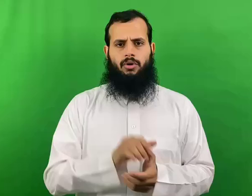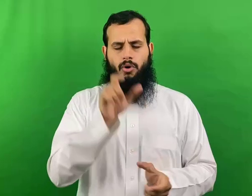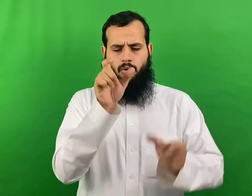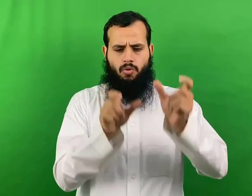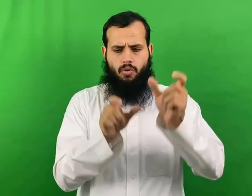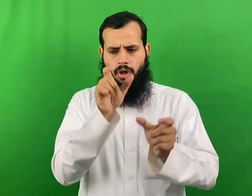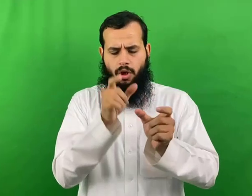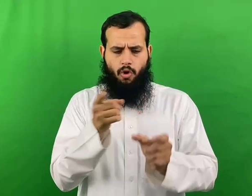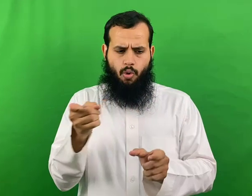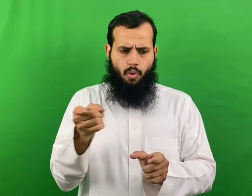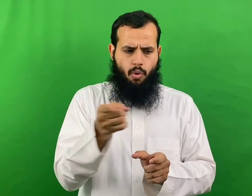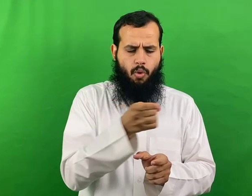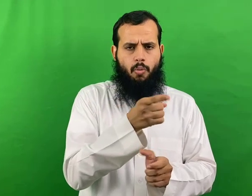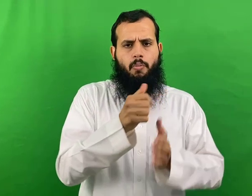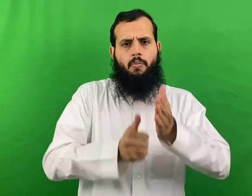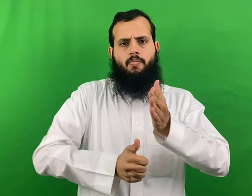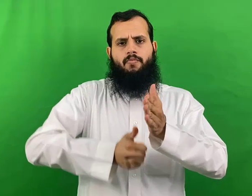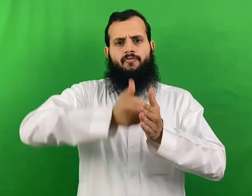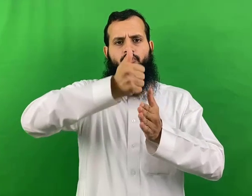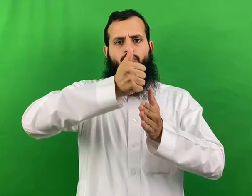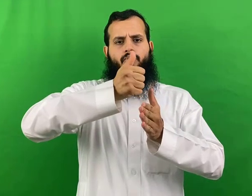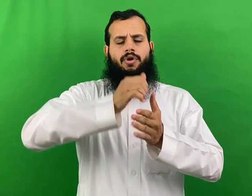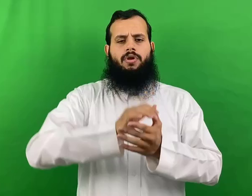أولئك هم المفلحون